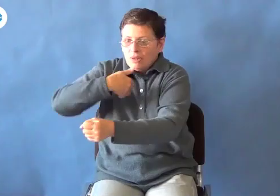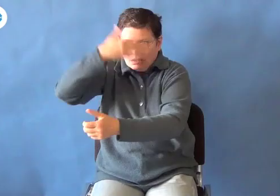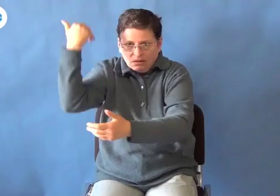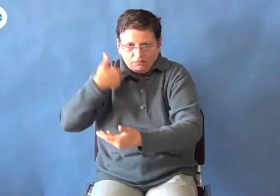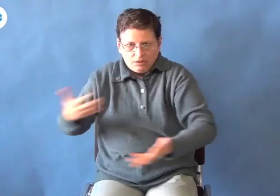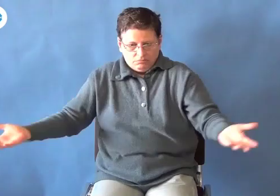Ja nie wiem.